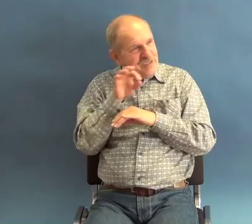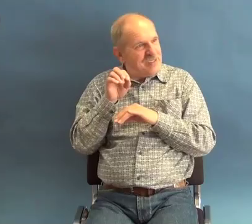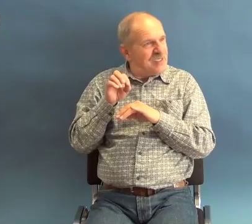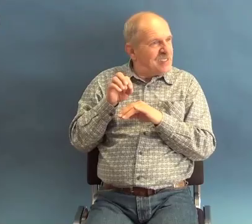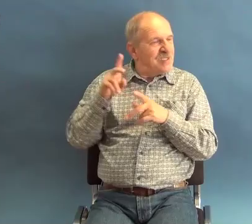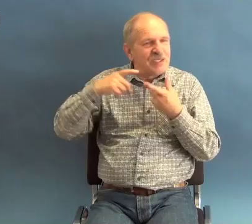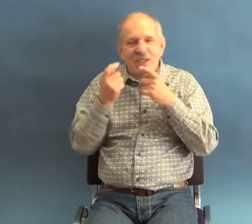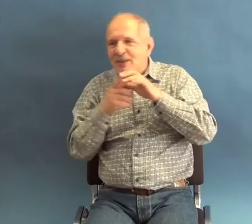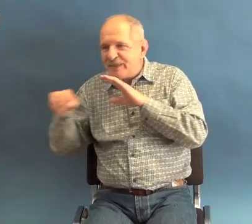Potem idzie dalej.